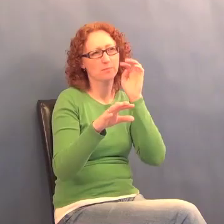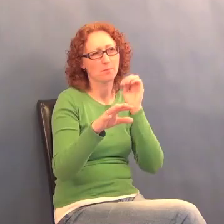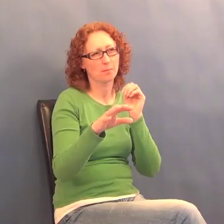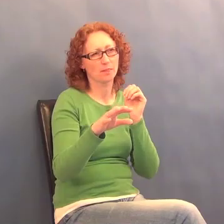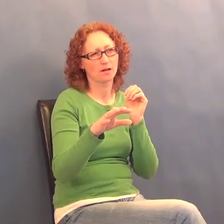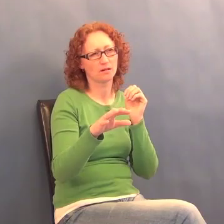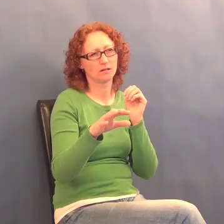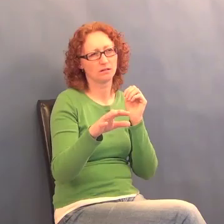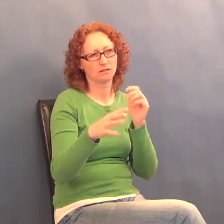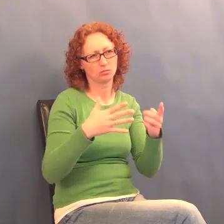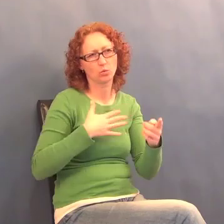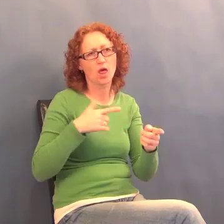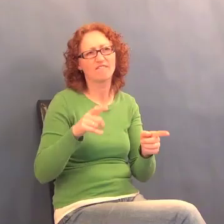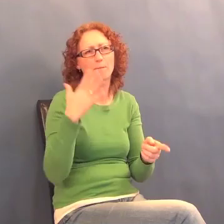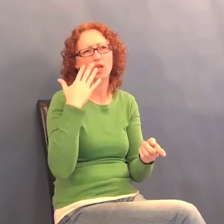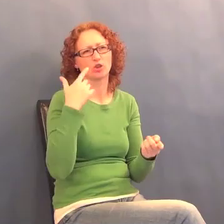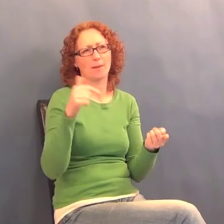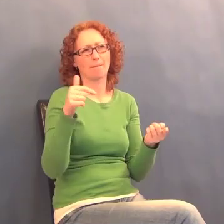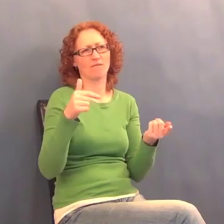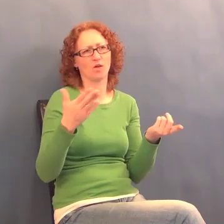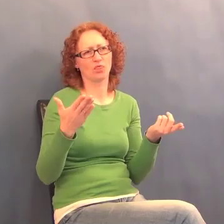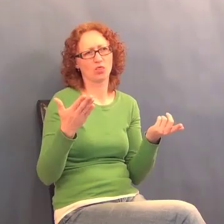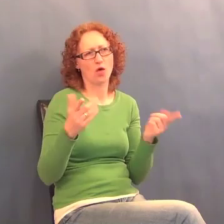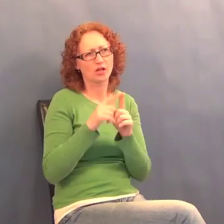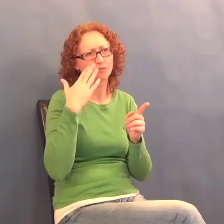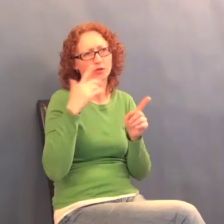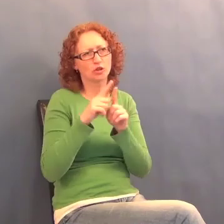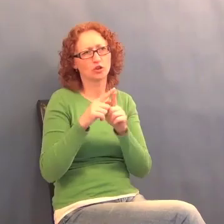Mnie się wydaje, że nie powinno się mieszkać.